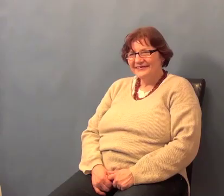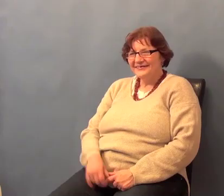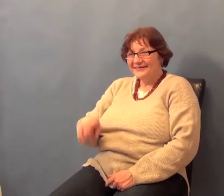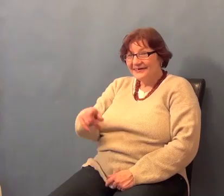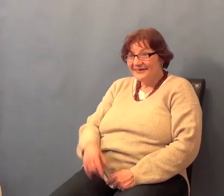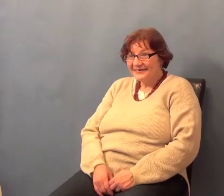Ty?